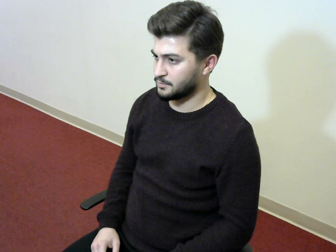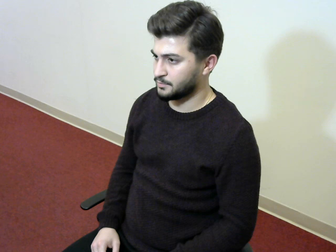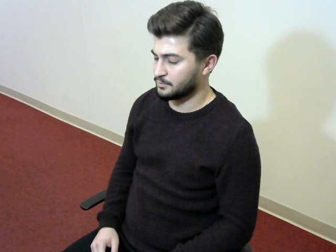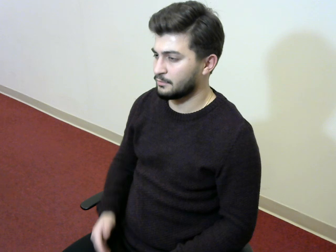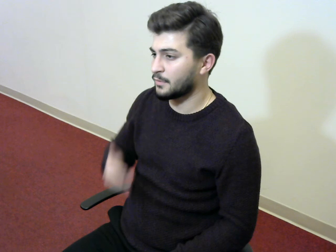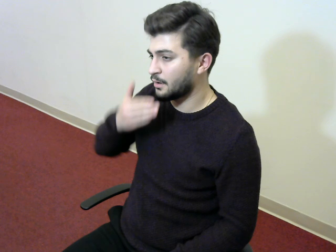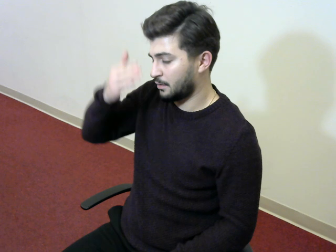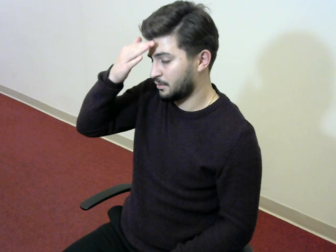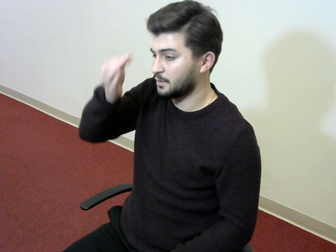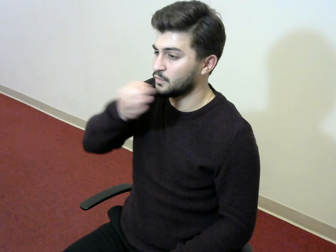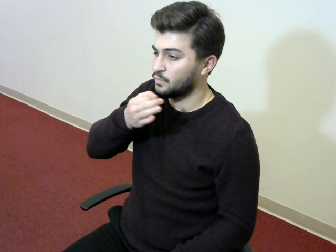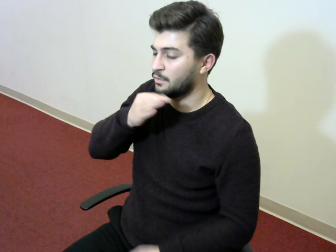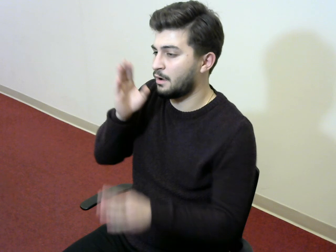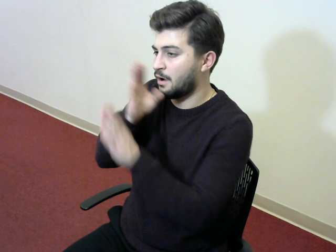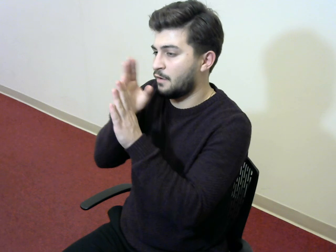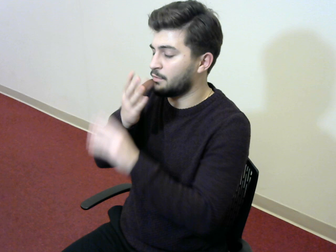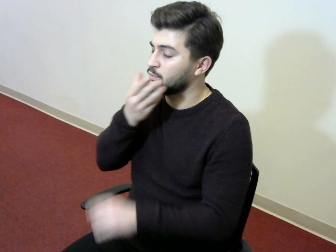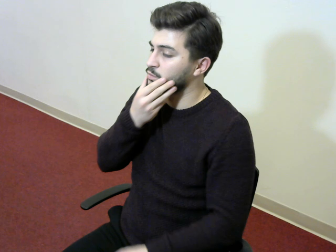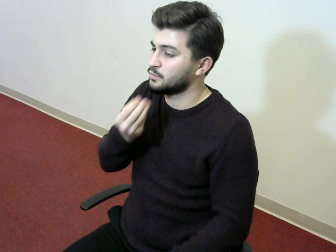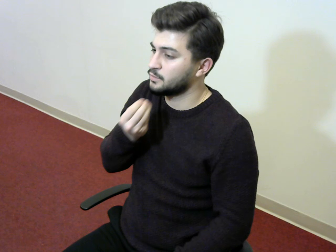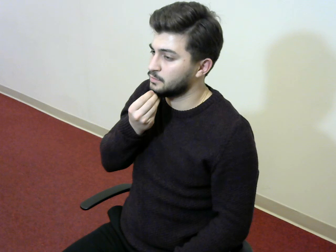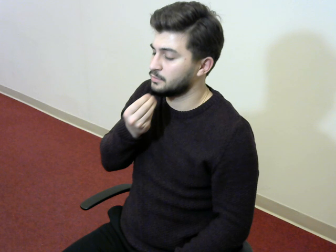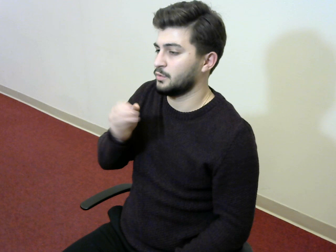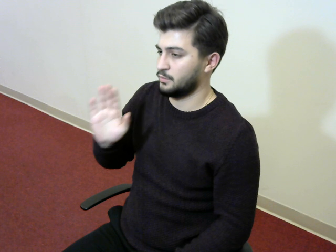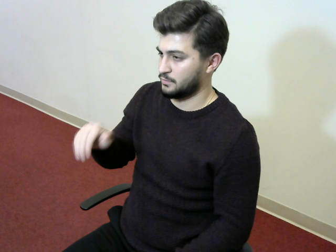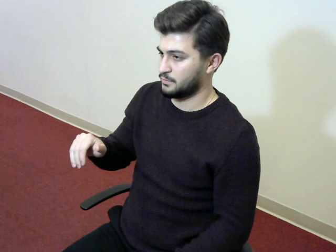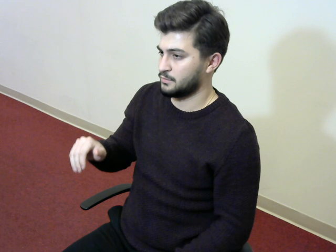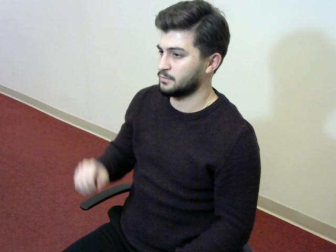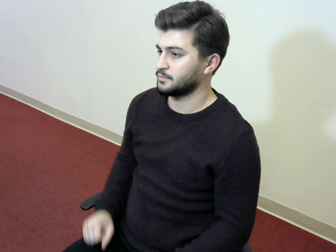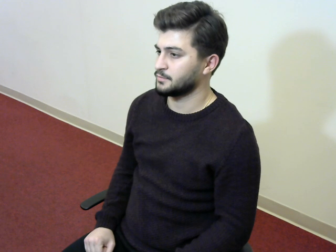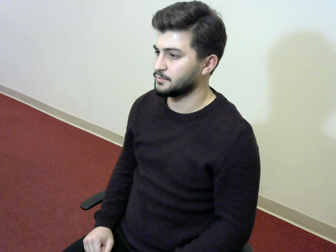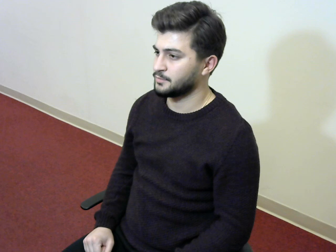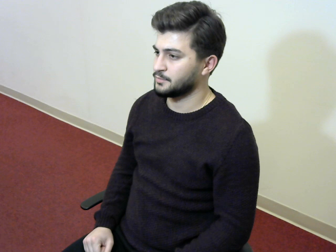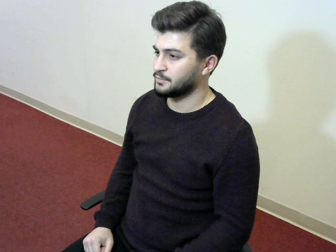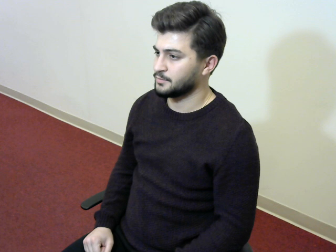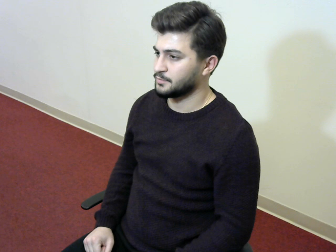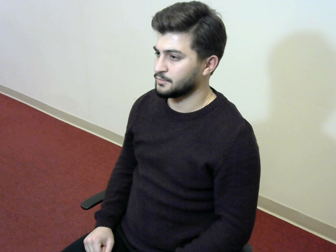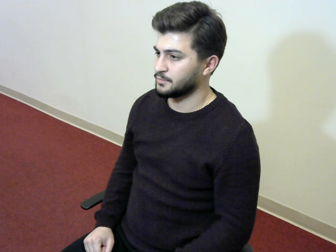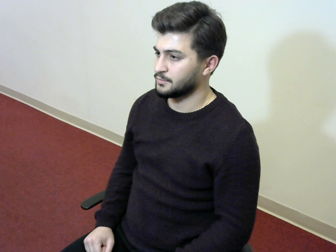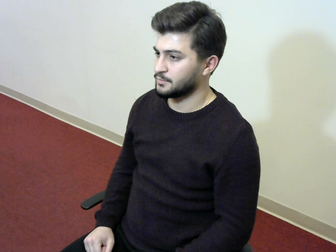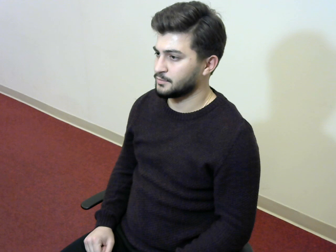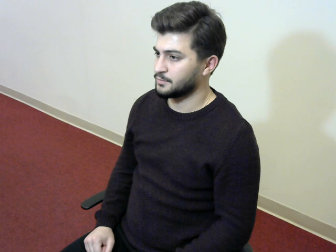Yazda havalar qəşəng olur